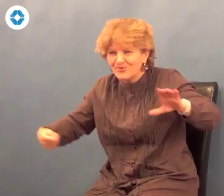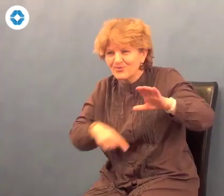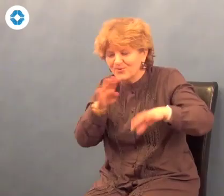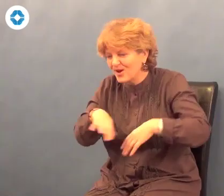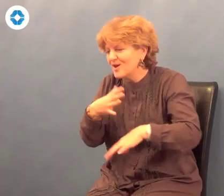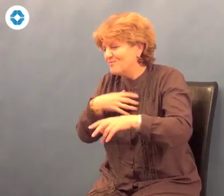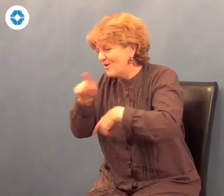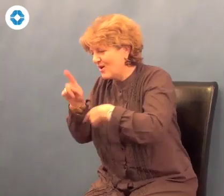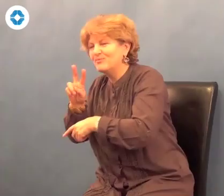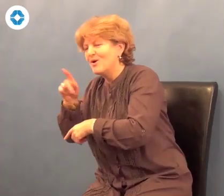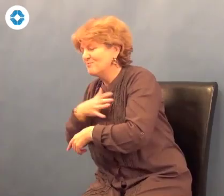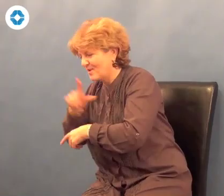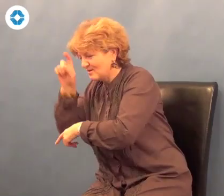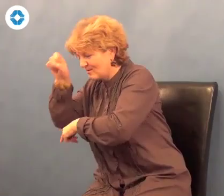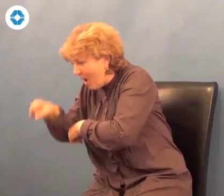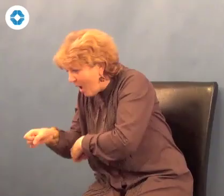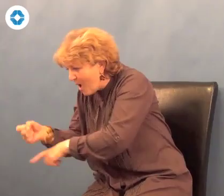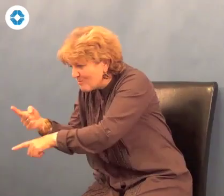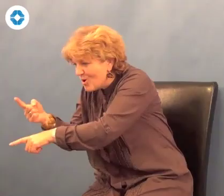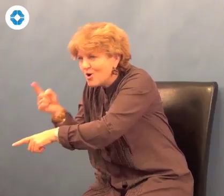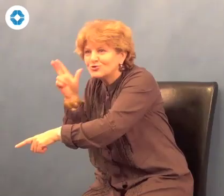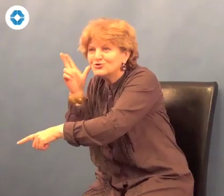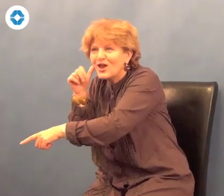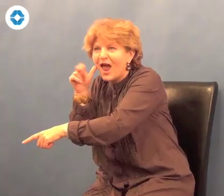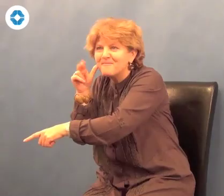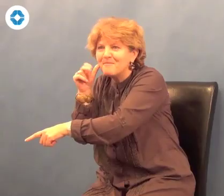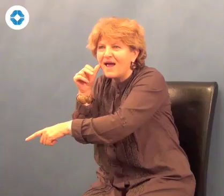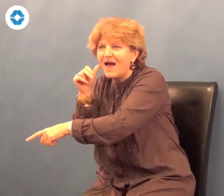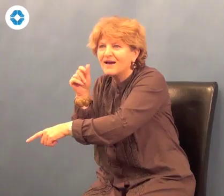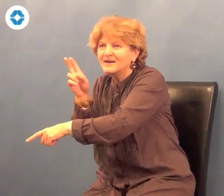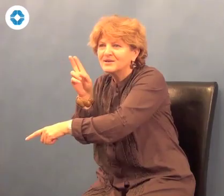Pies, który stoi na leżącym, pustym drzewie, patrzy w dół i widzi żabę.